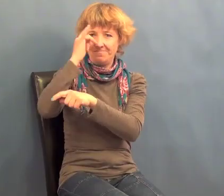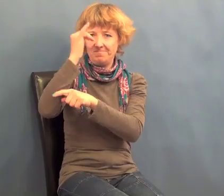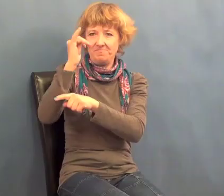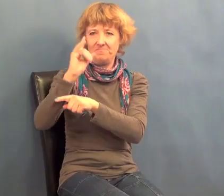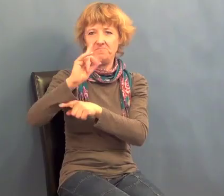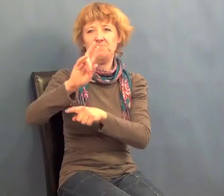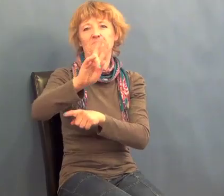Mężczyzna z chłopcem odchodzą.